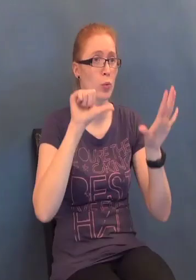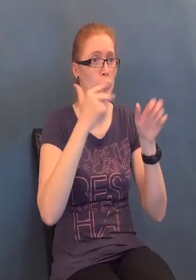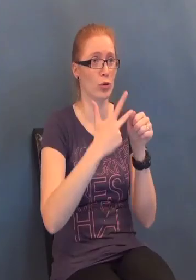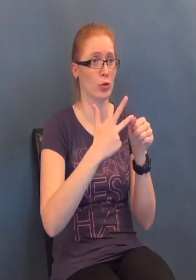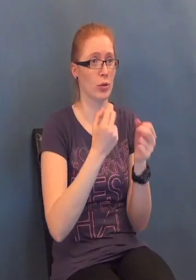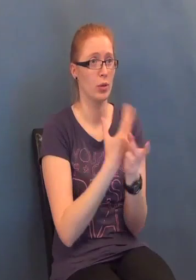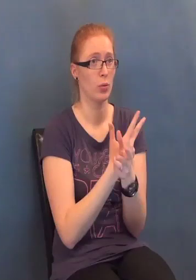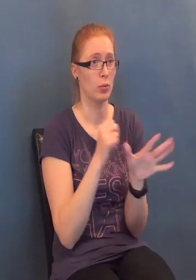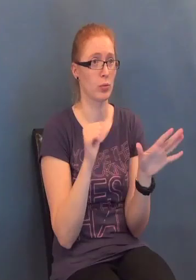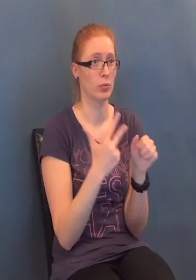O szóstej trzydzieści jest kino.